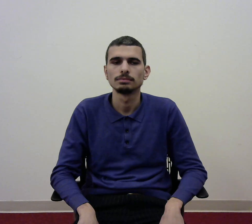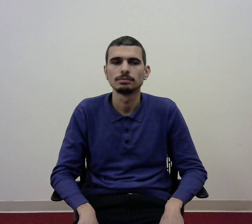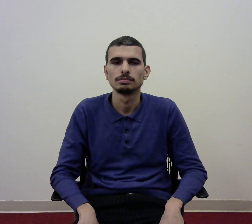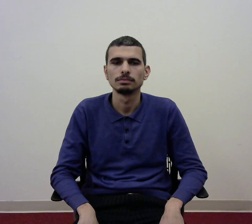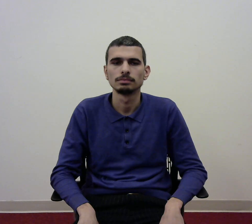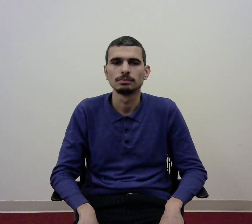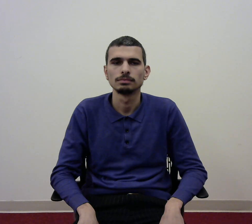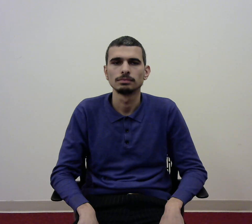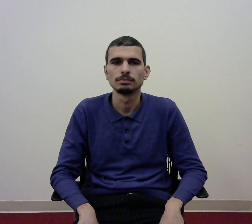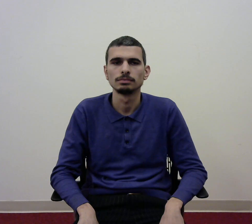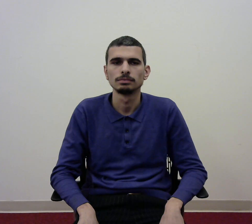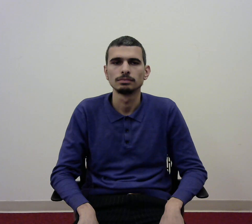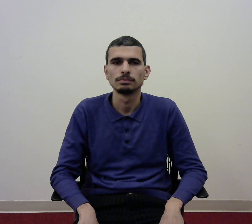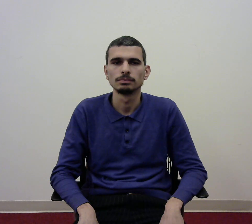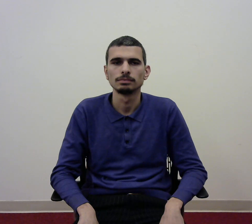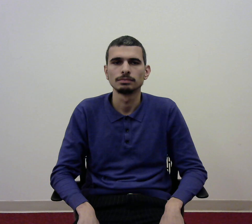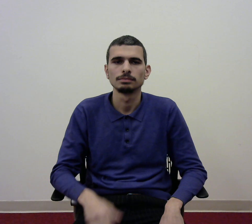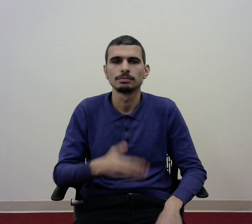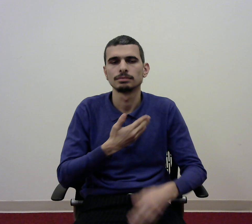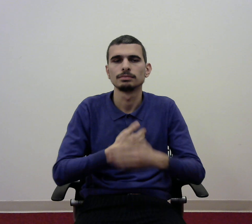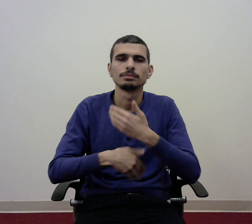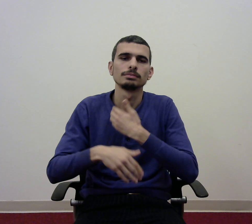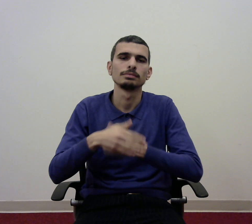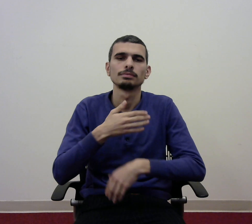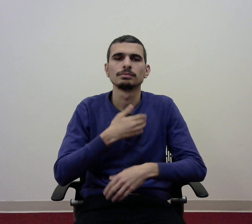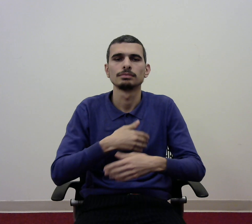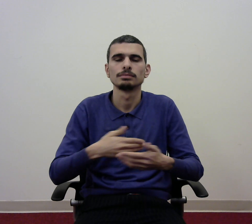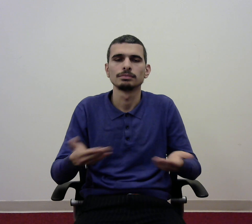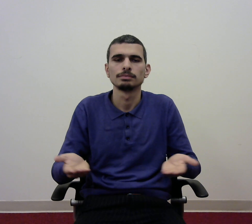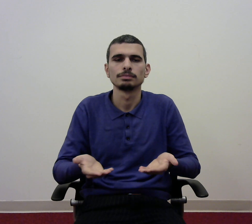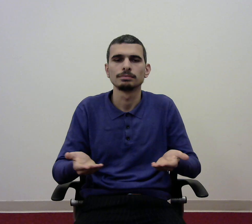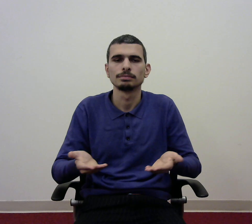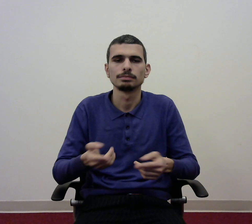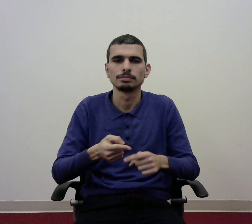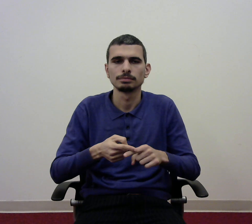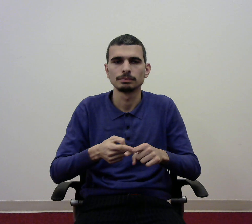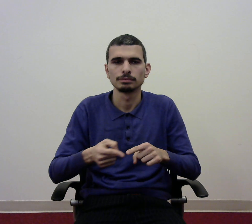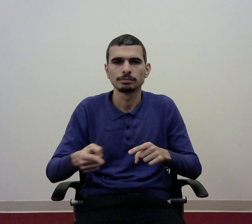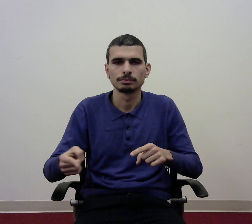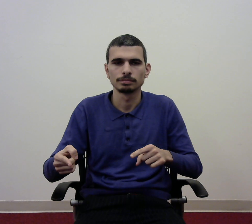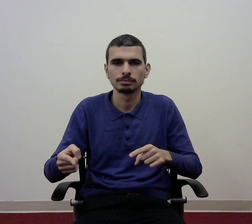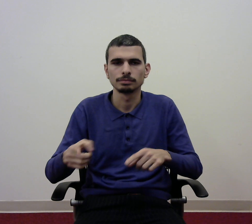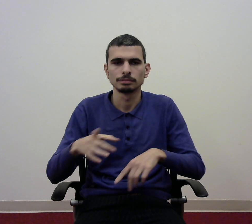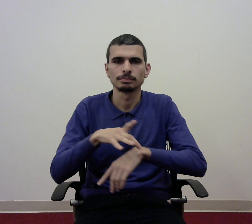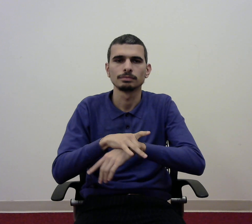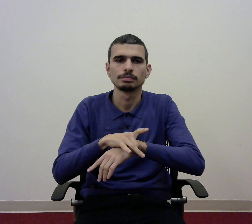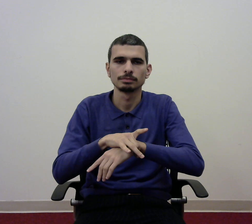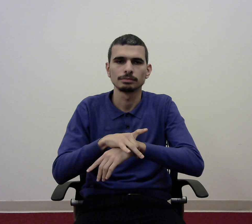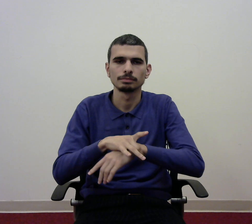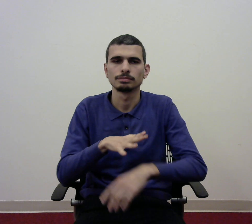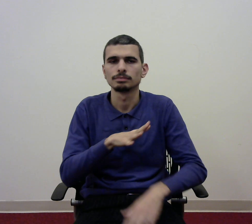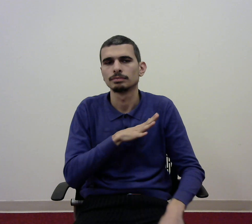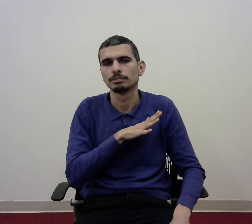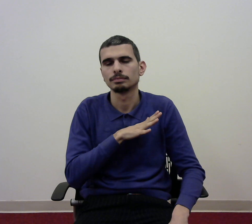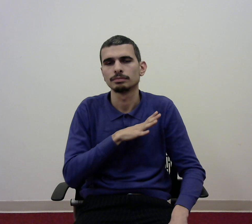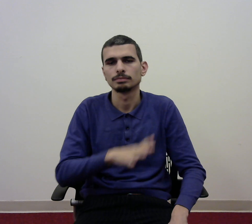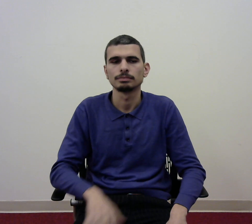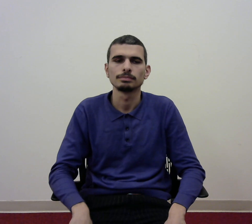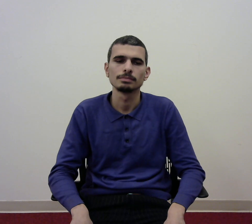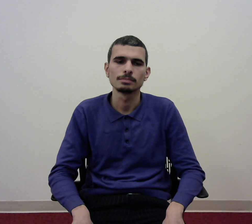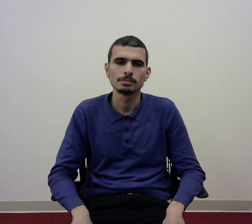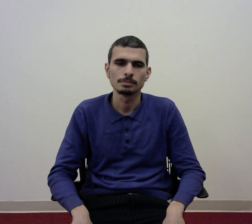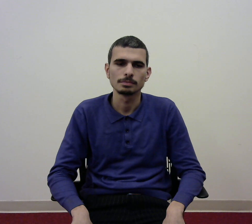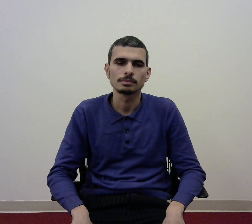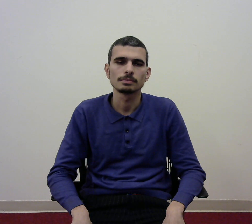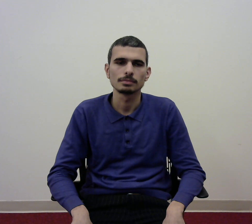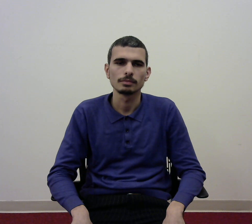Əlillik hansı müddətə müəyyən olunur?